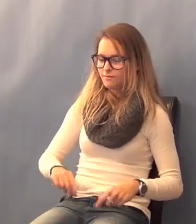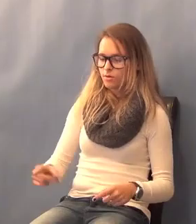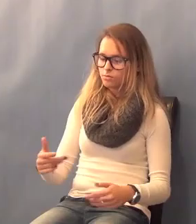Nie wolno.